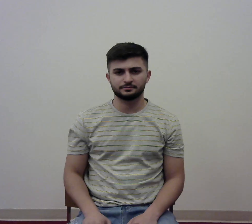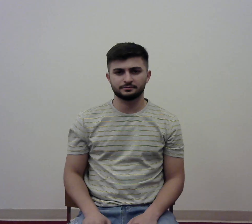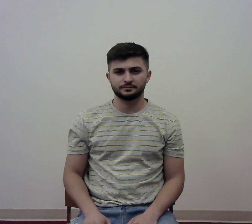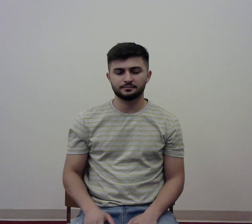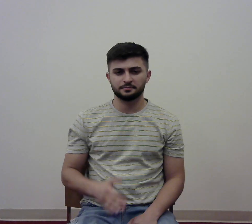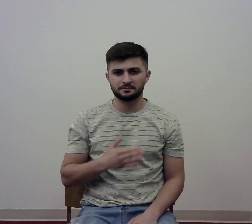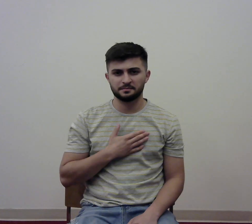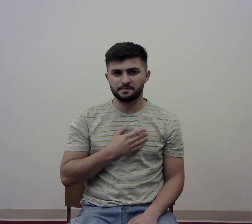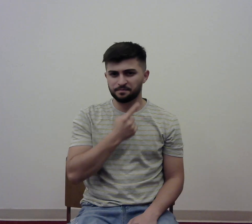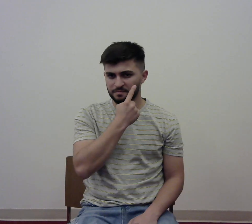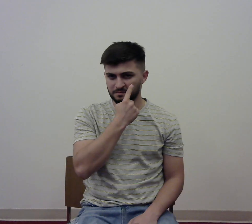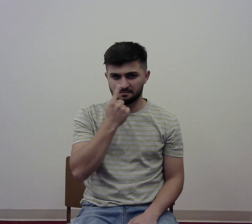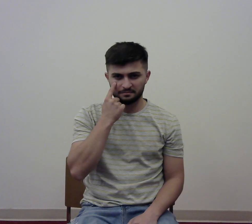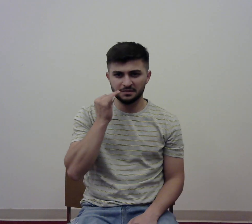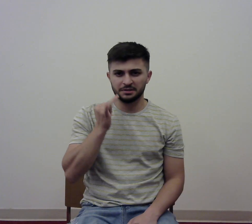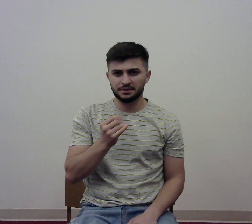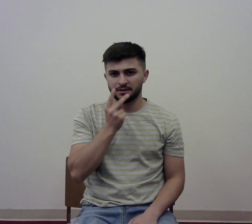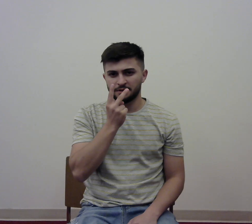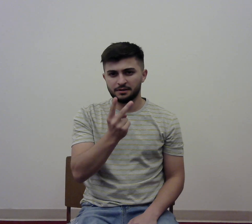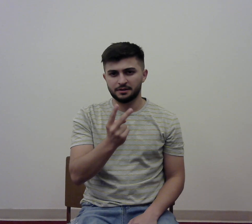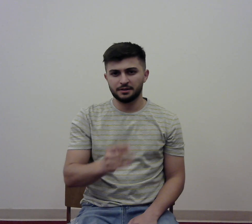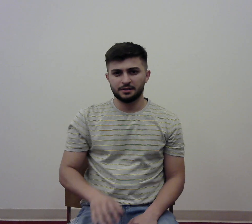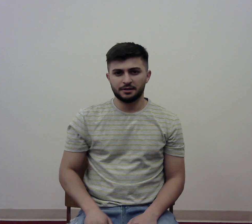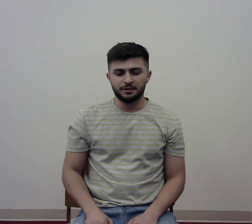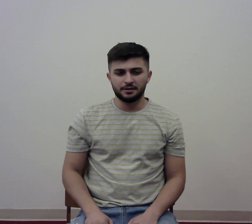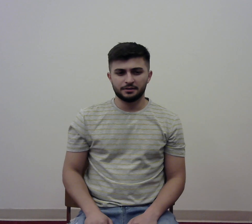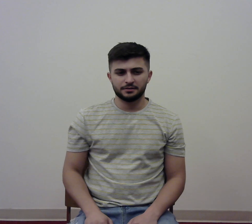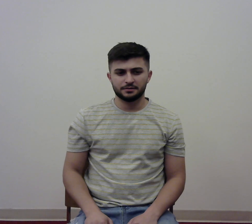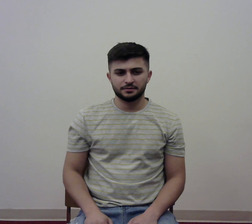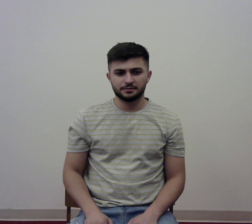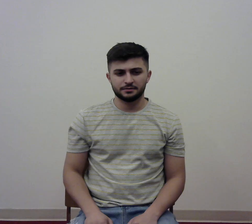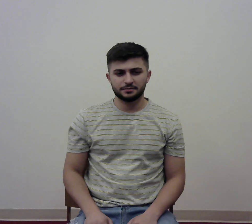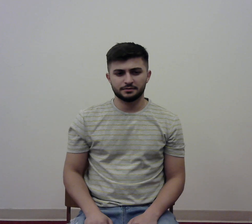Mənim gözüm pis görür